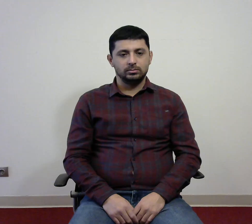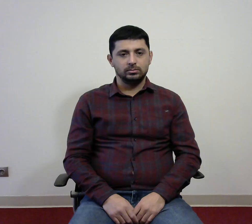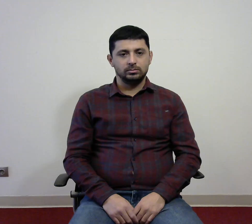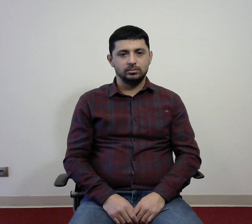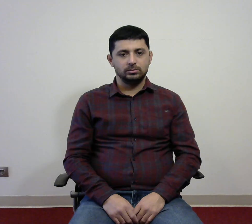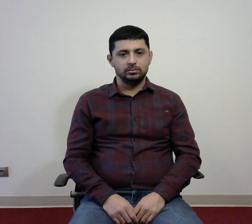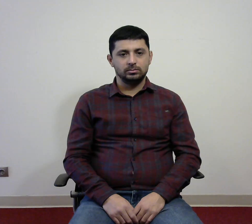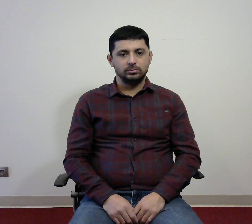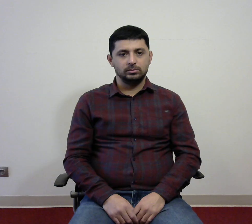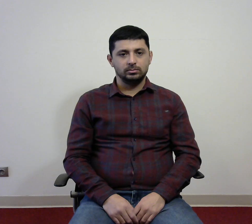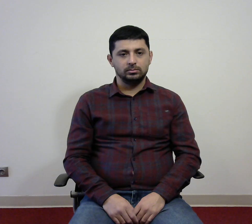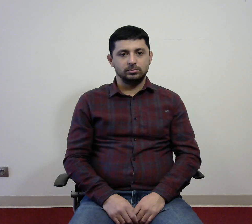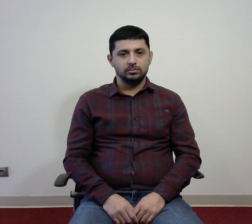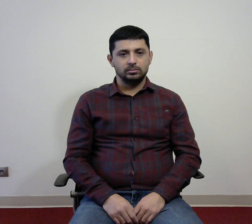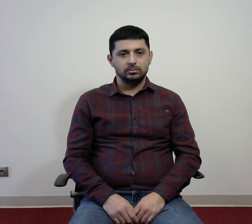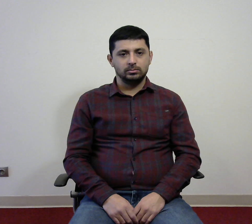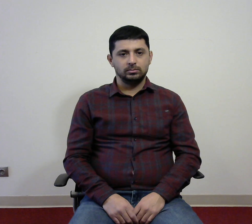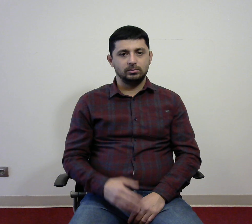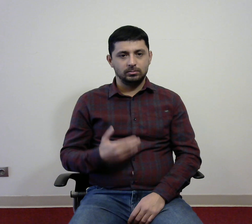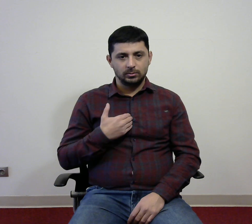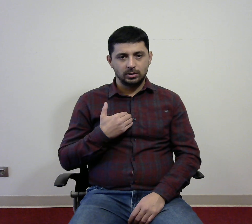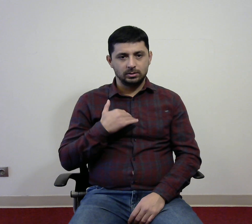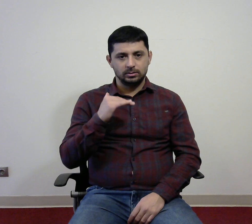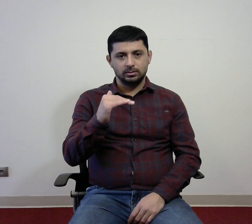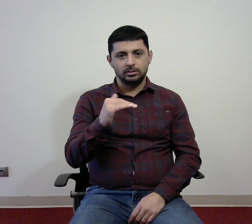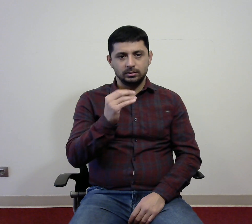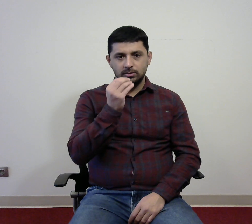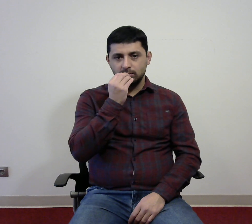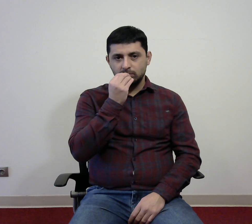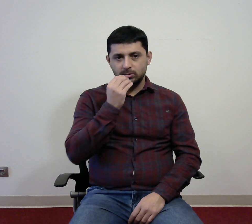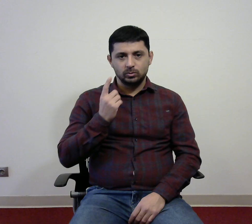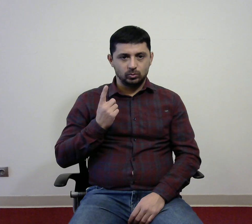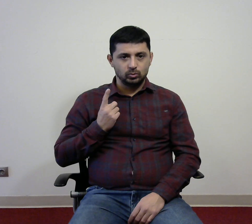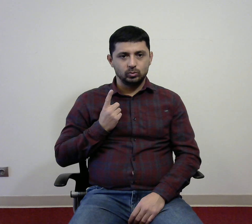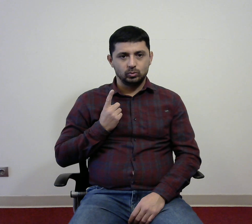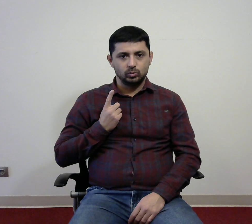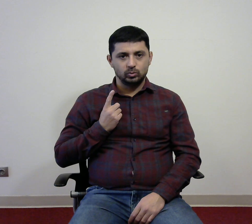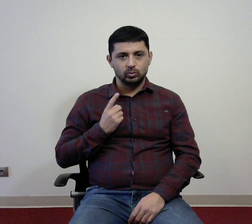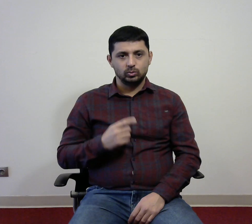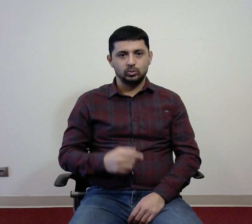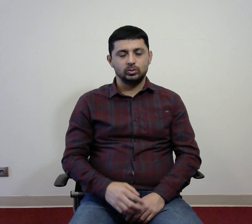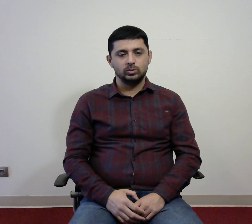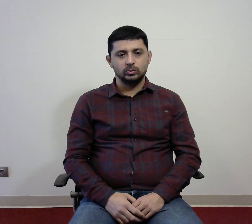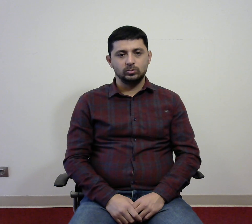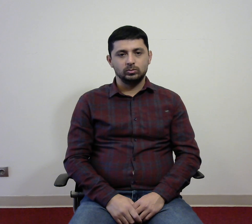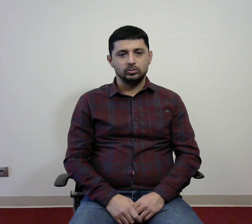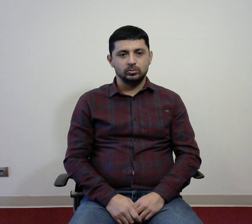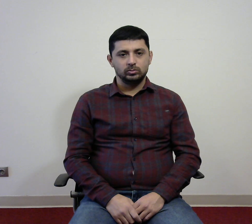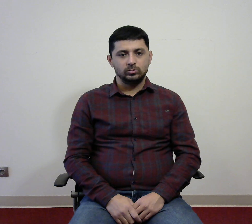Mən sizi naharda gözləyəcəm